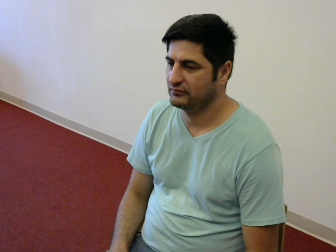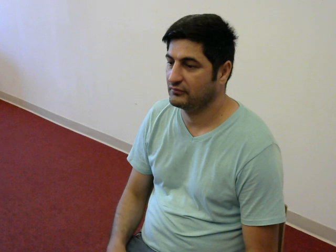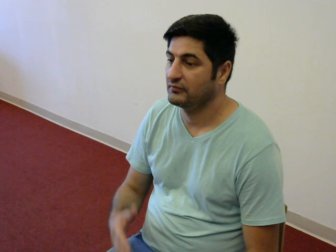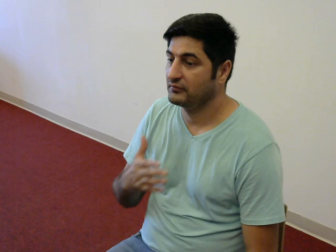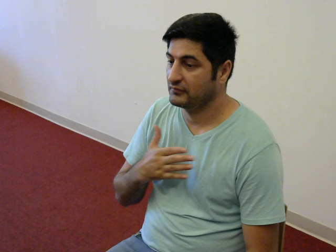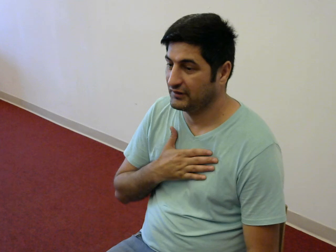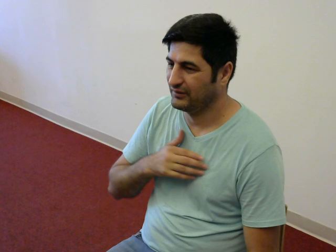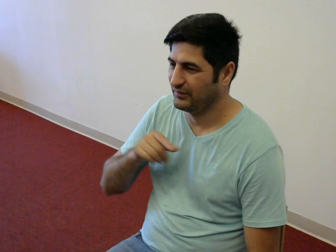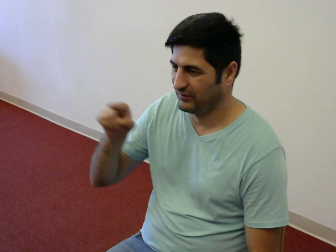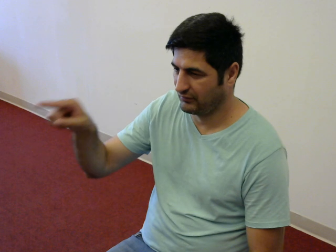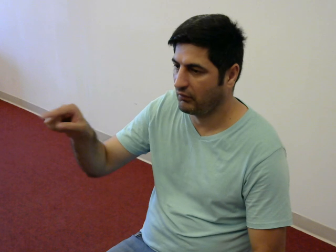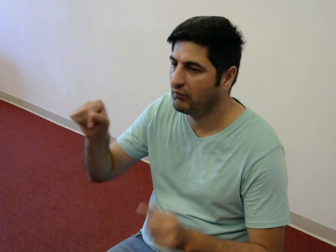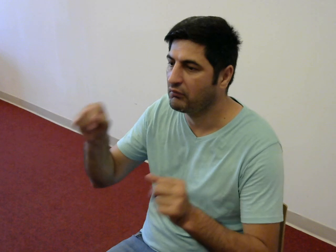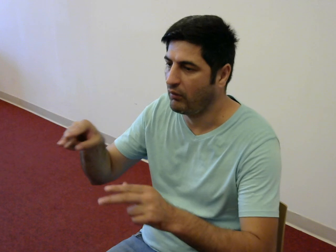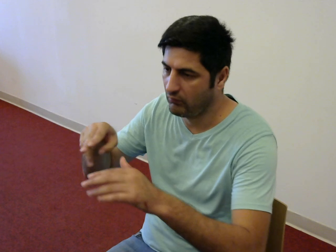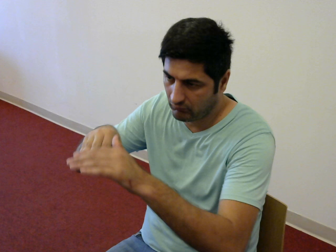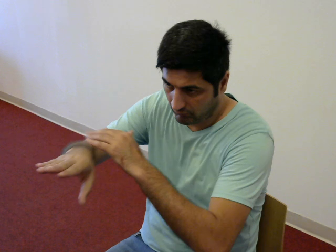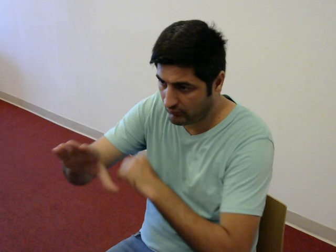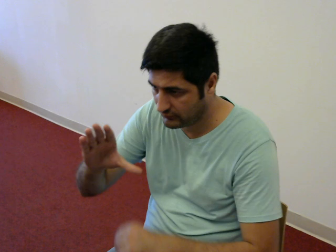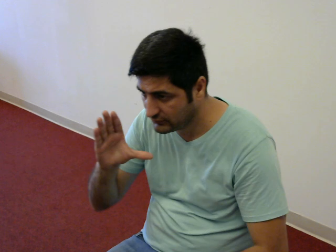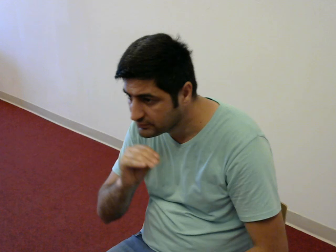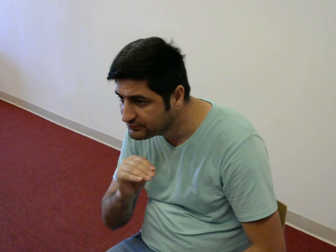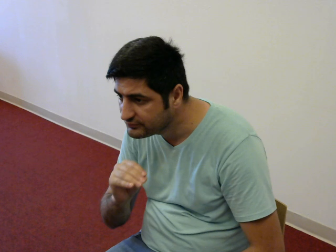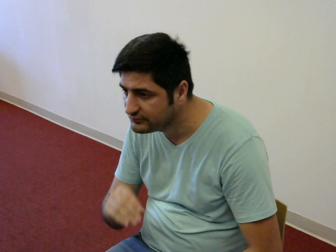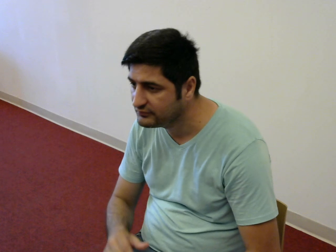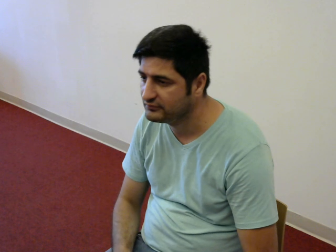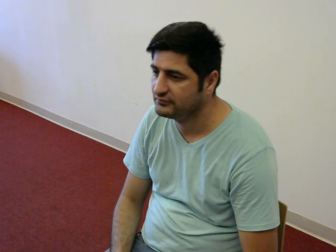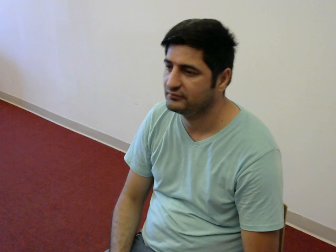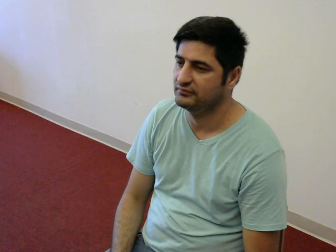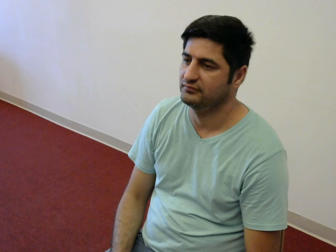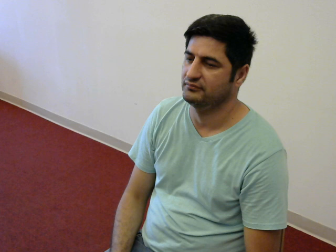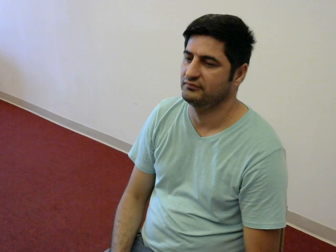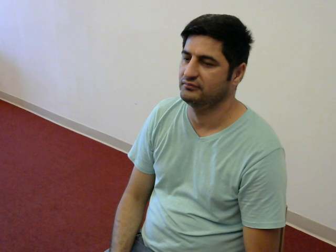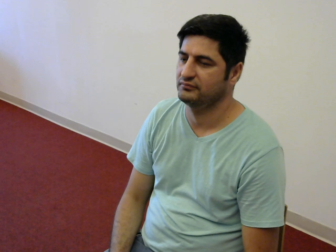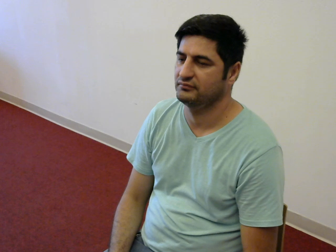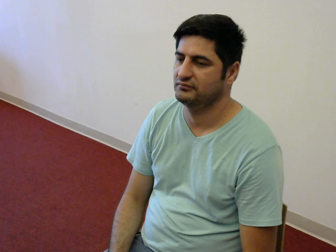Mən ora necə gedə bilərəm?